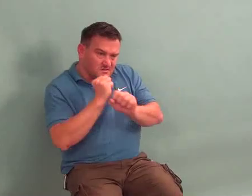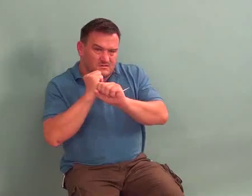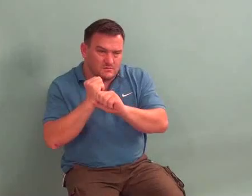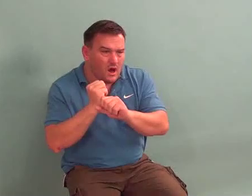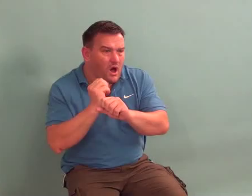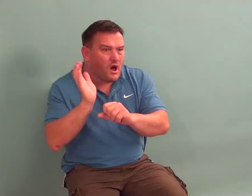Nie...